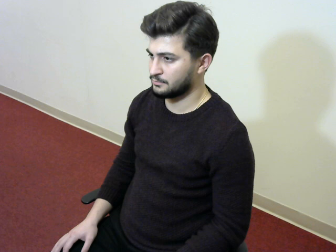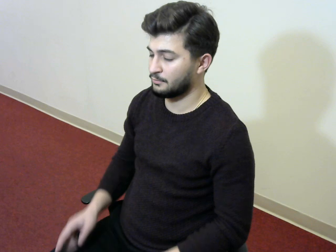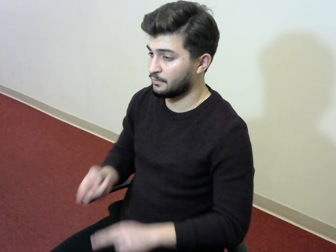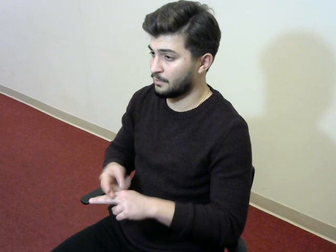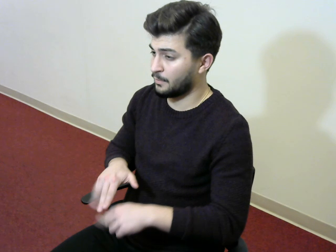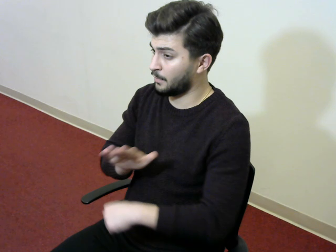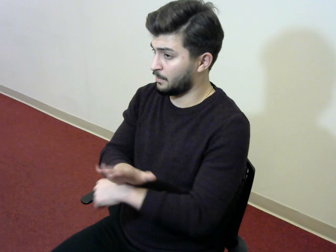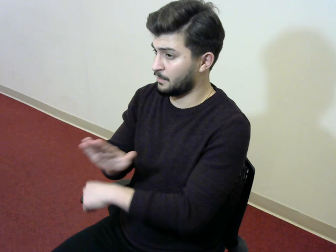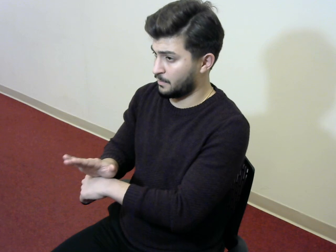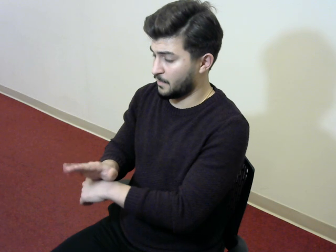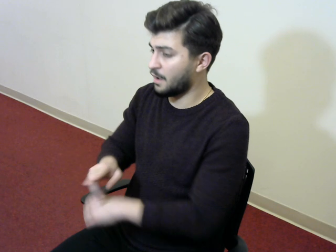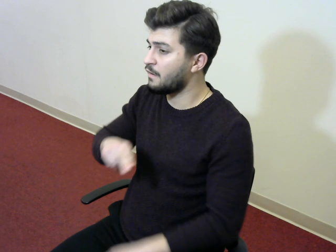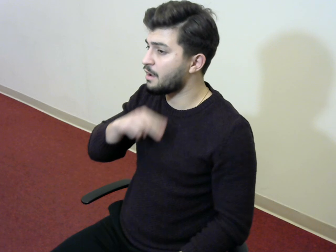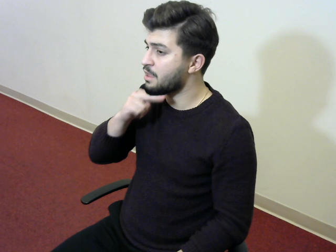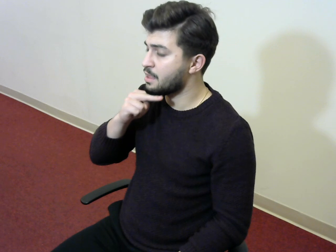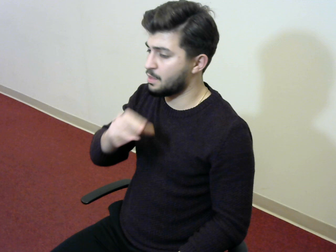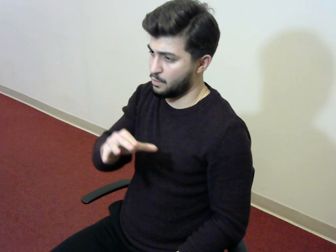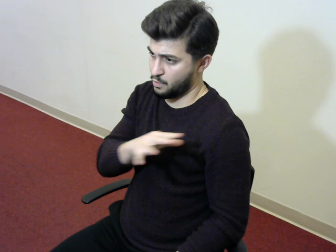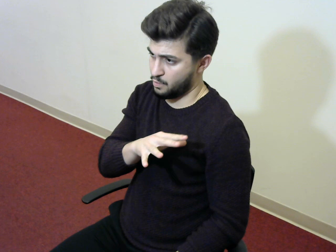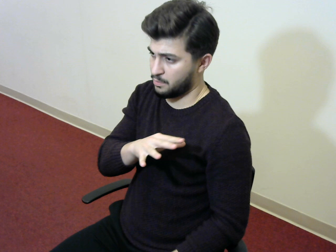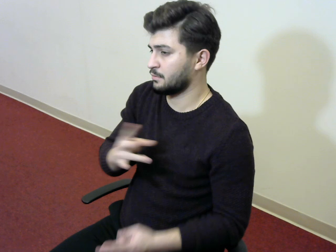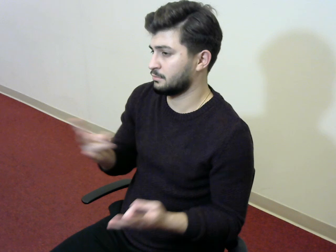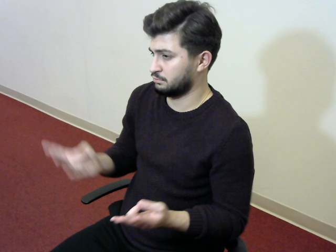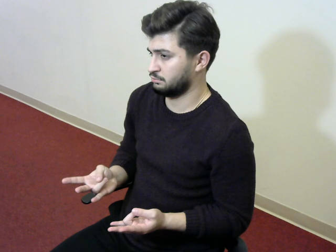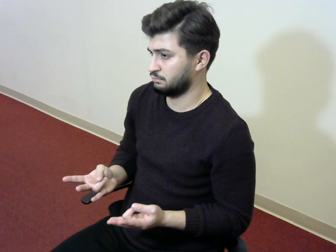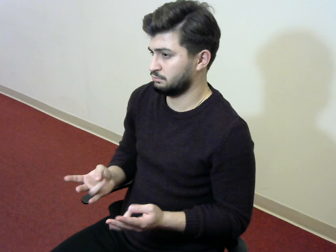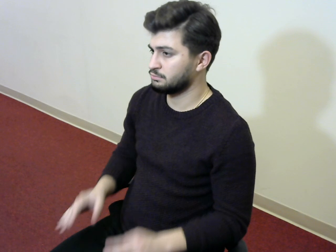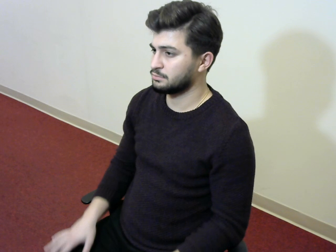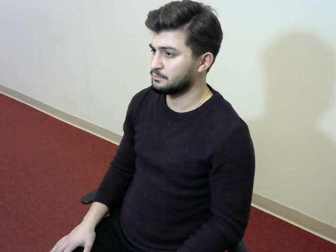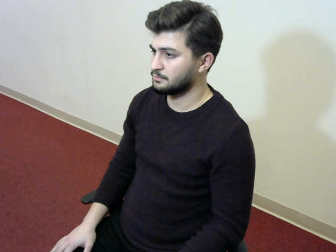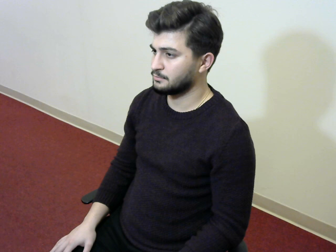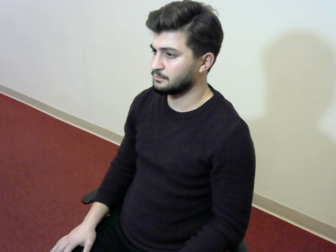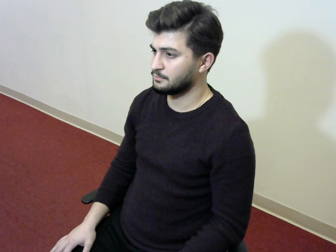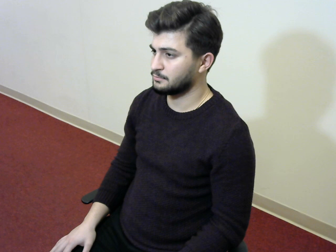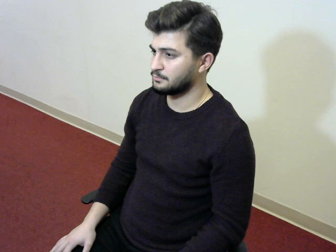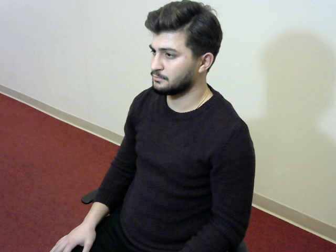Bu tapşırıqlarda diqqətli olmaq lazımdır